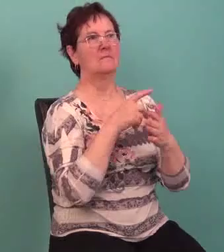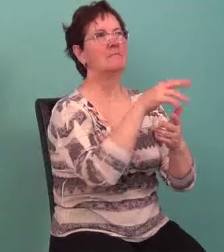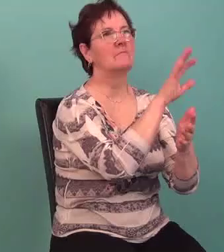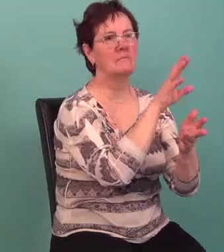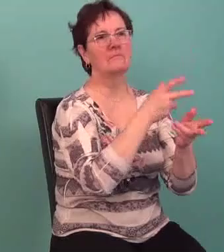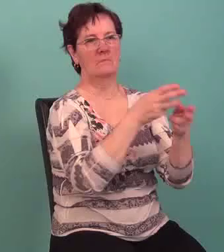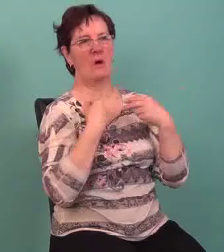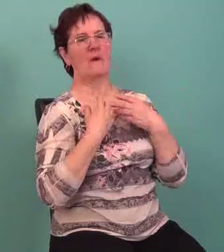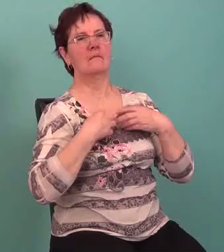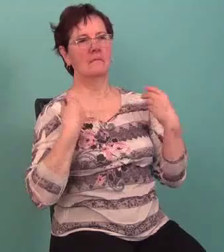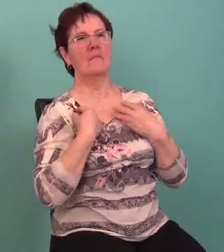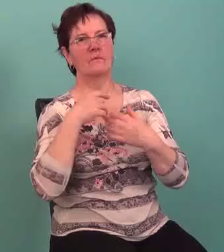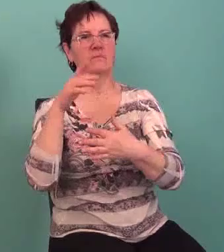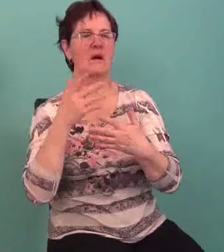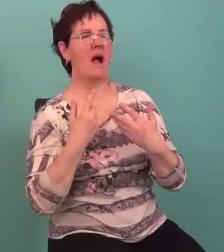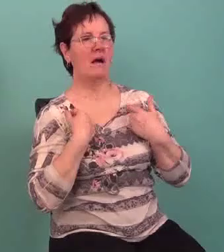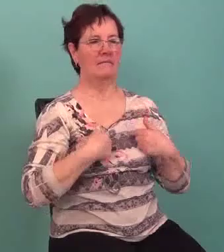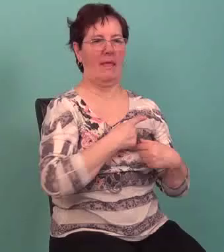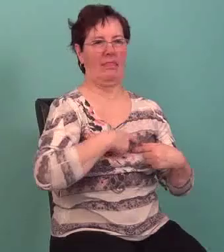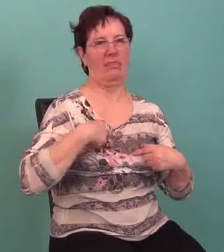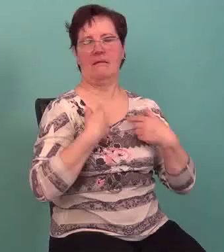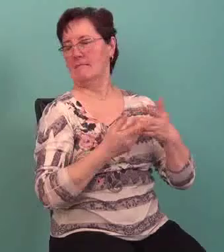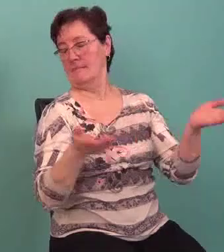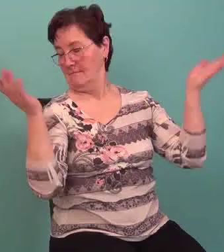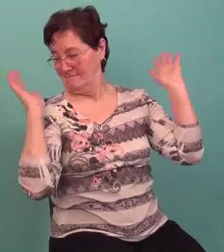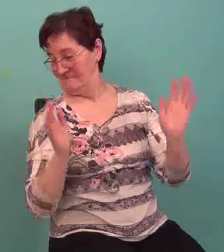Nie wolno było wchodzić w dekoltach czy coś podobnego, dopiero jak ludzie wychodzili z bazyliki to się rozbierali normalnie.